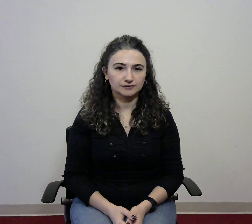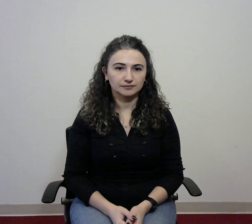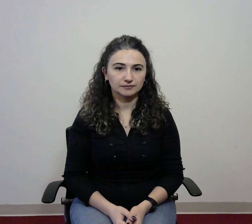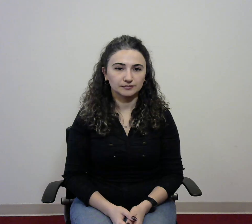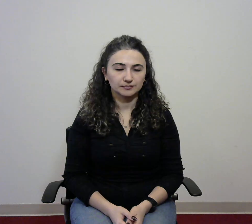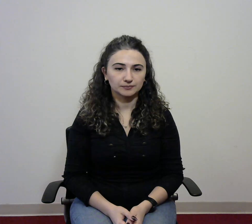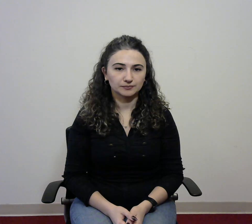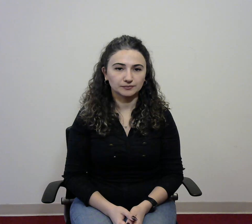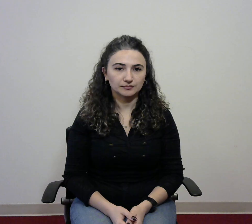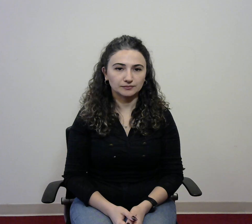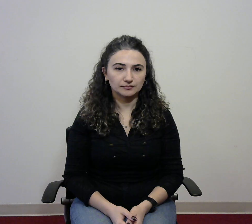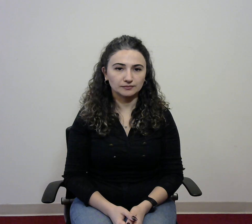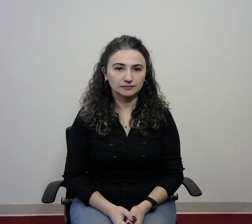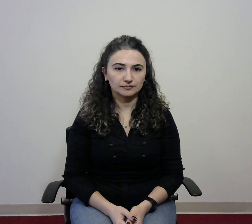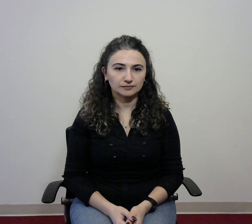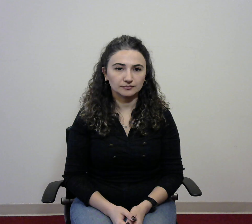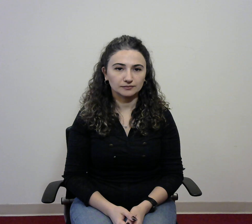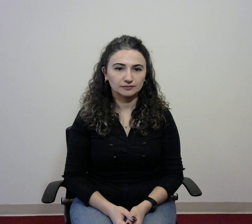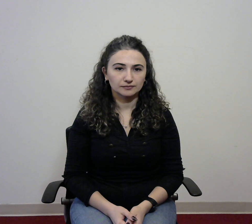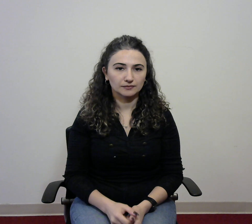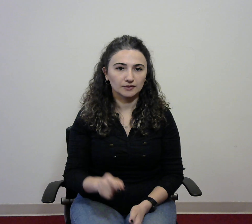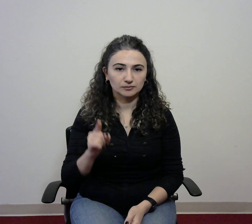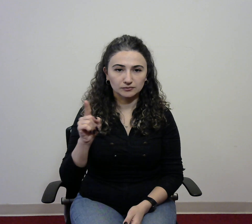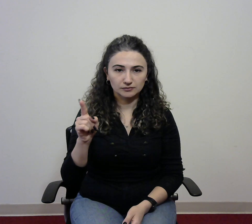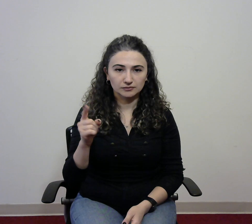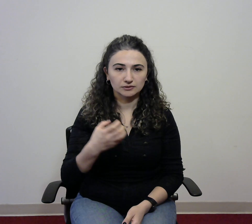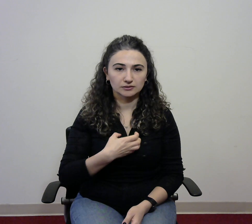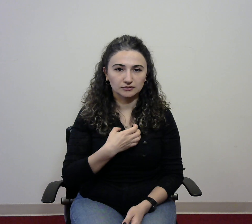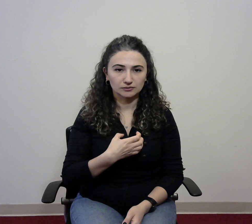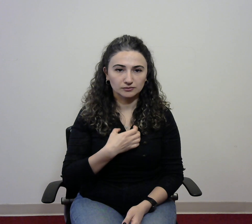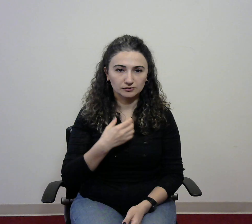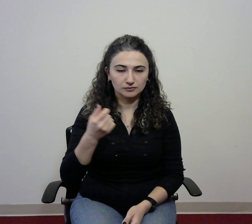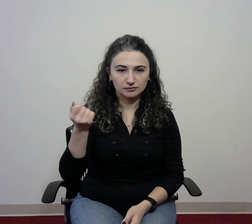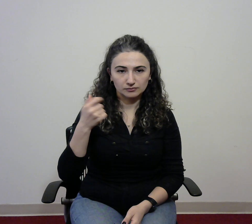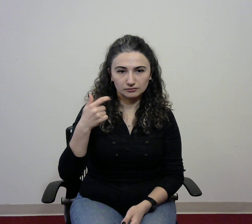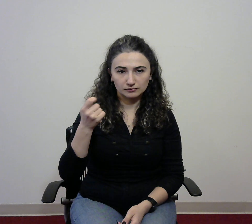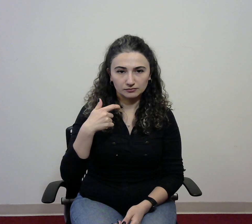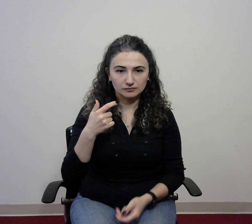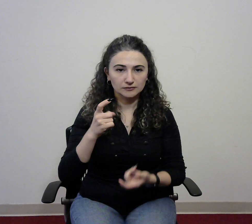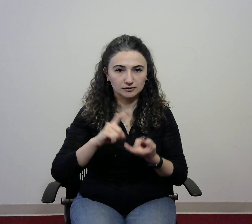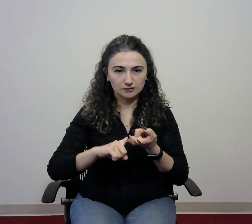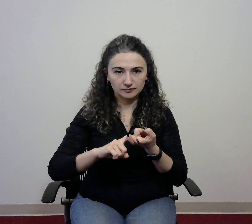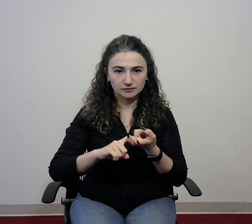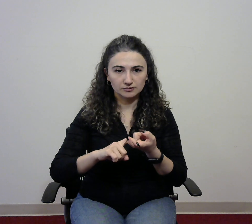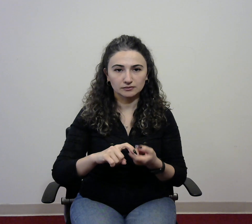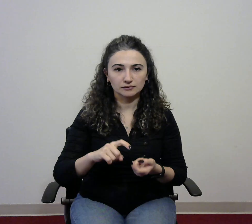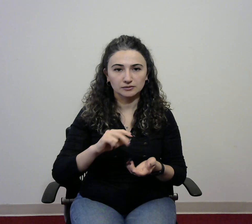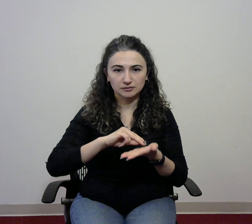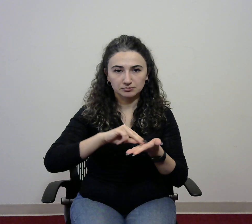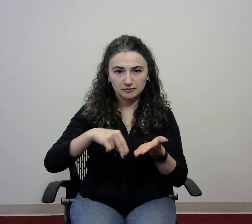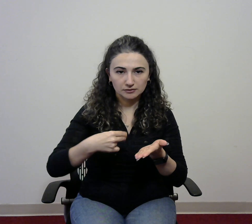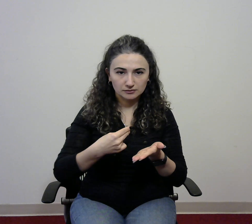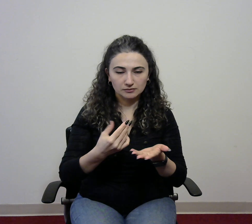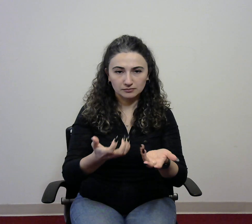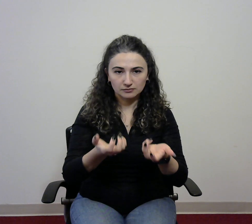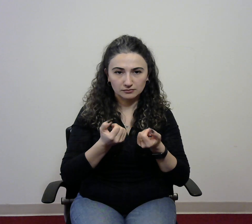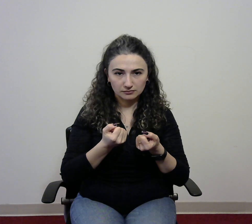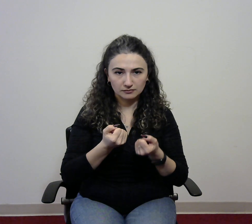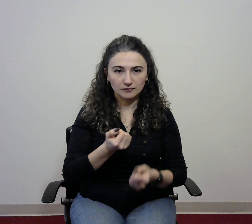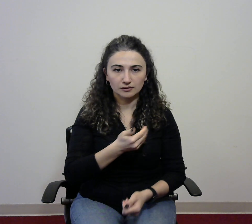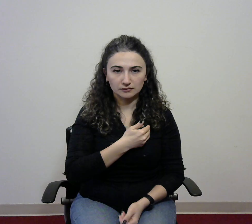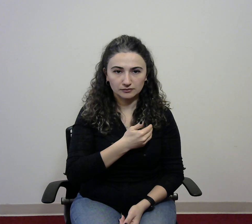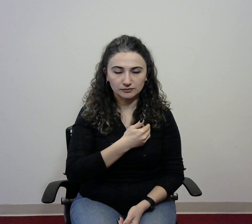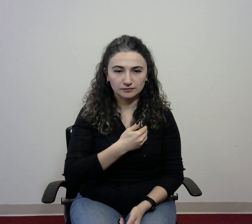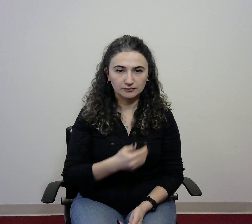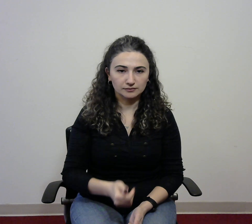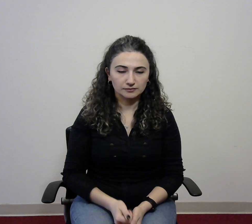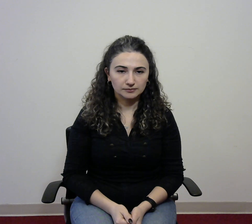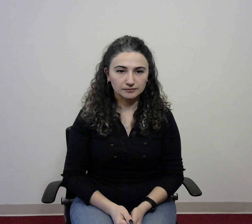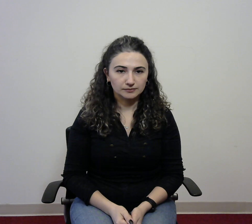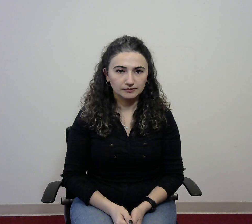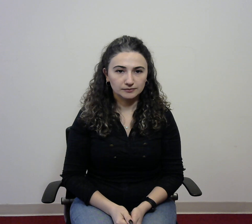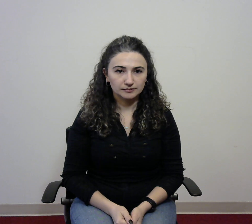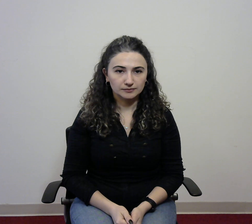O sosial müavinət ilə bağlı arayış almaq istəyir